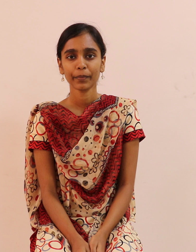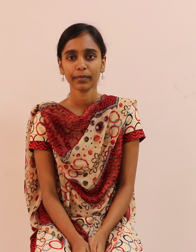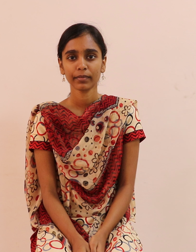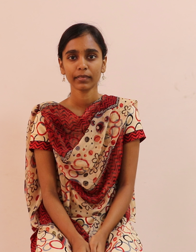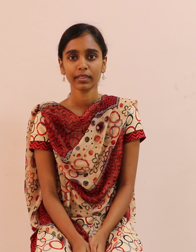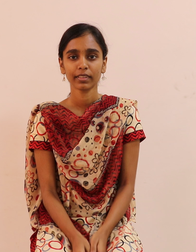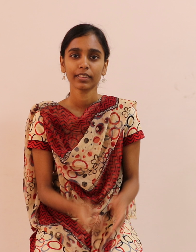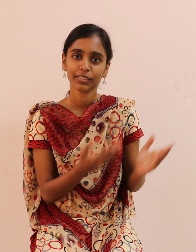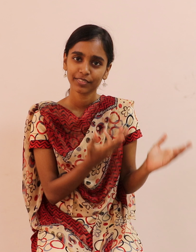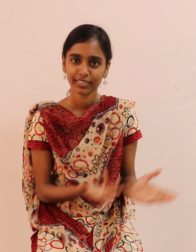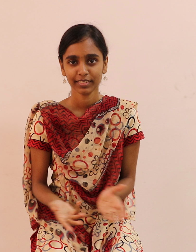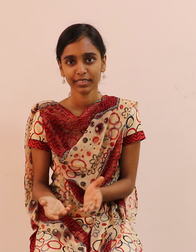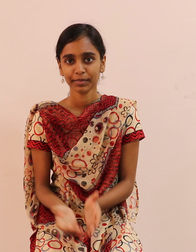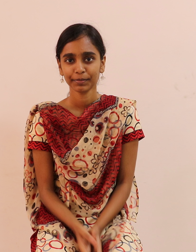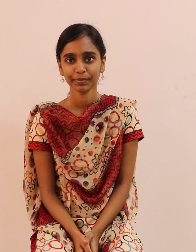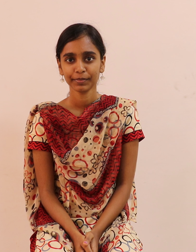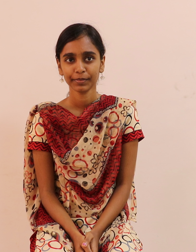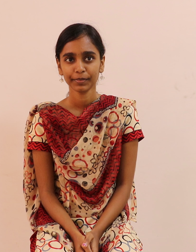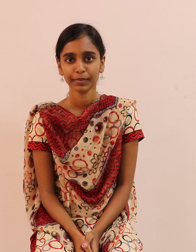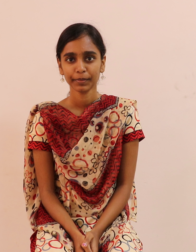you are welcome